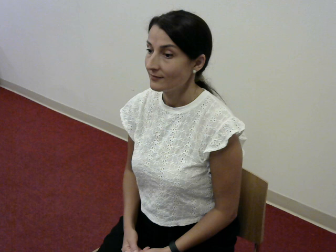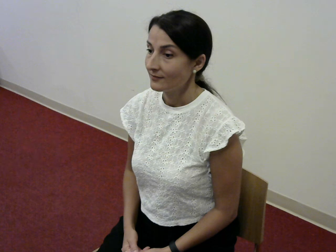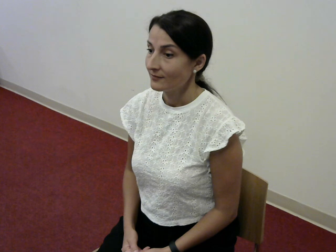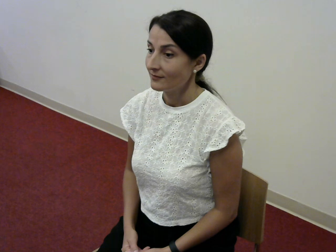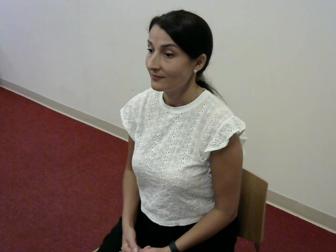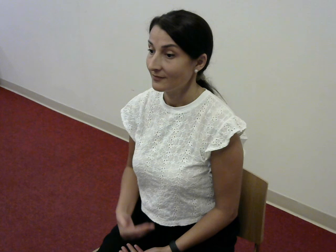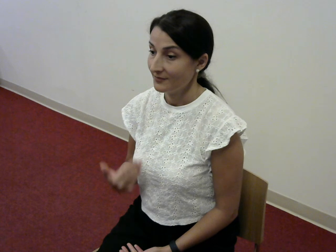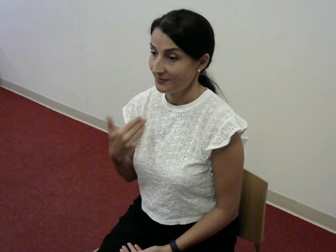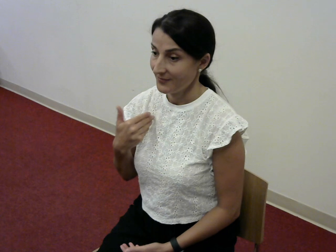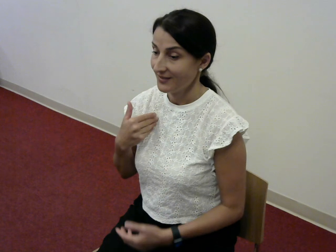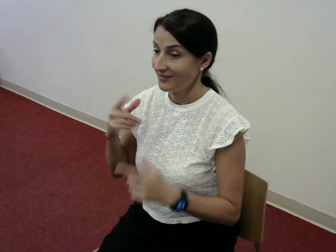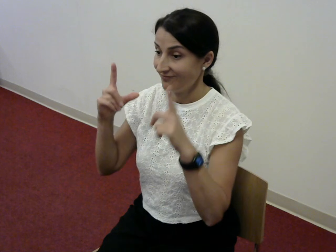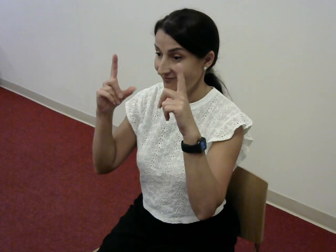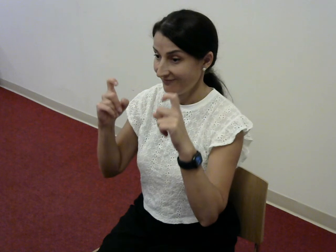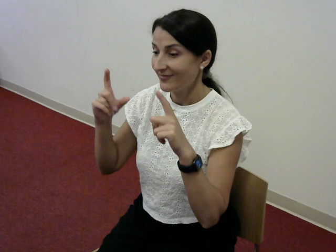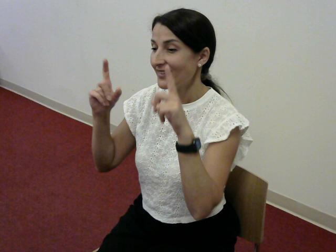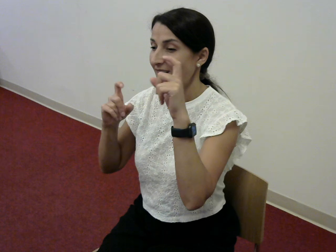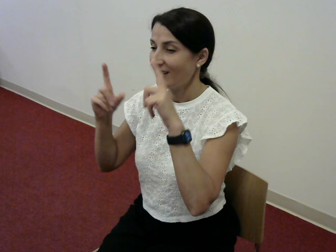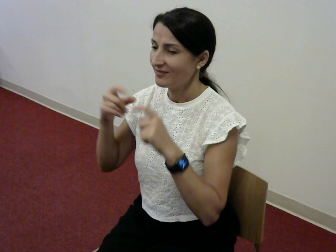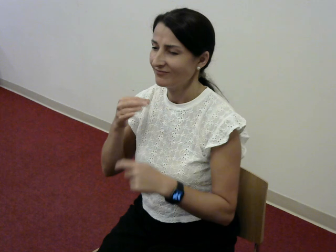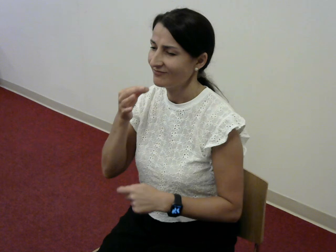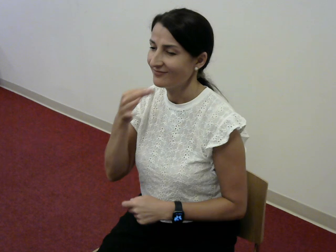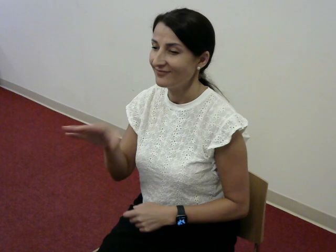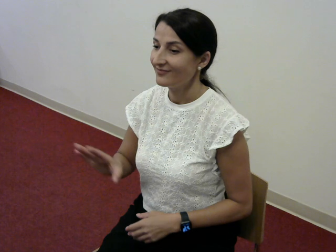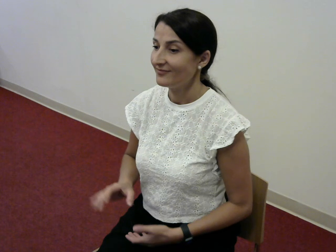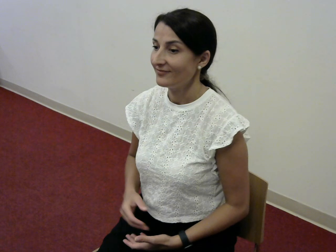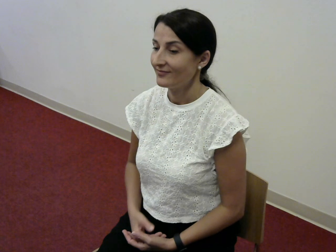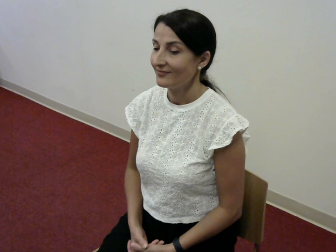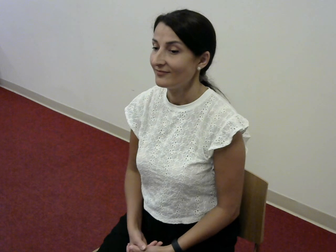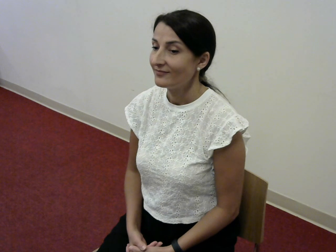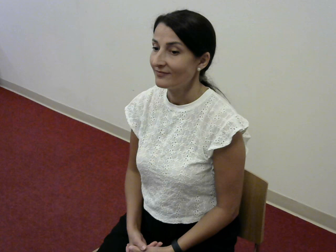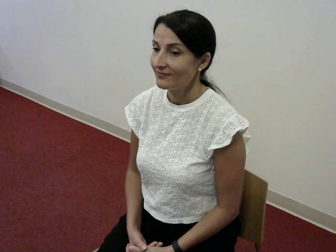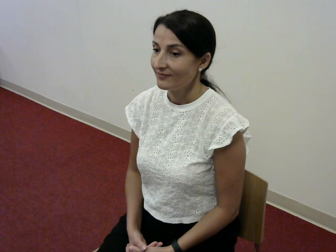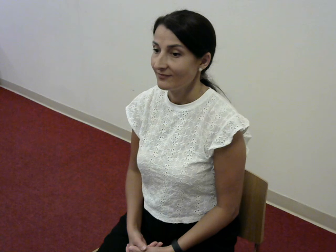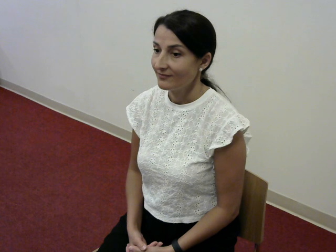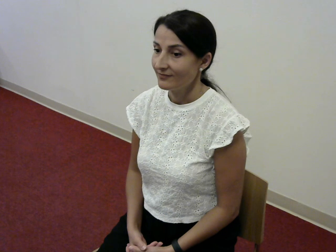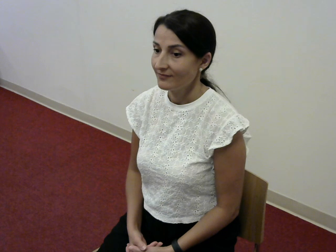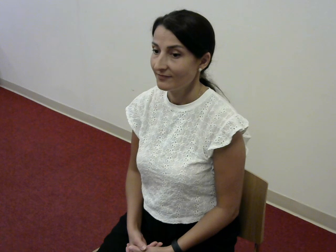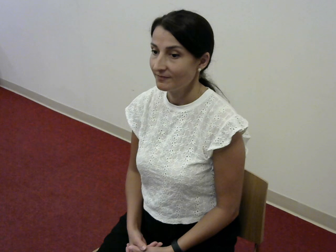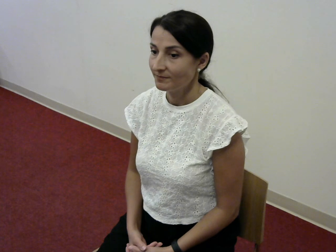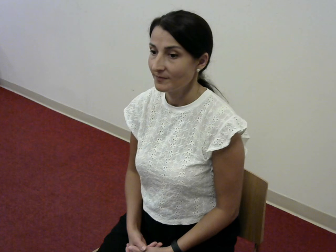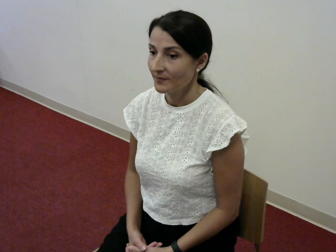Mənim şəkil çəkdirməkdən xoşum gəlir